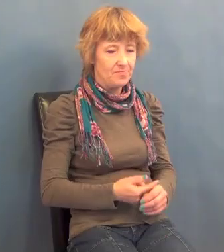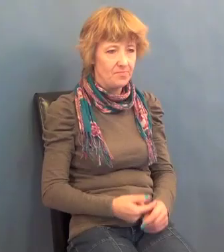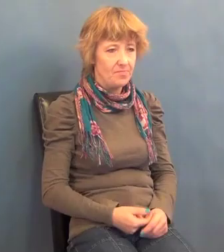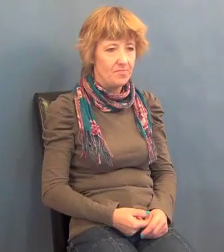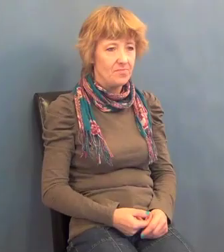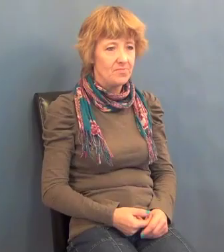Dwudziesty.